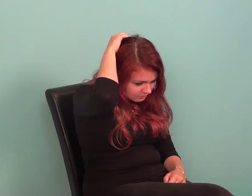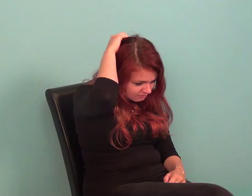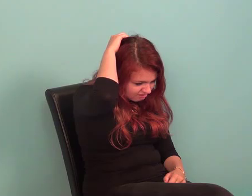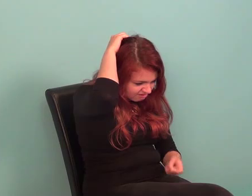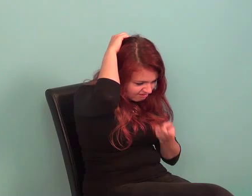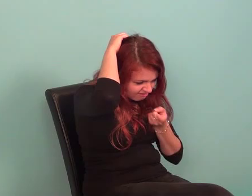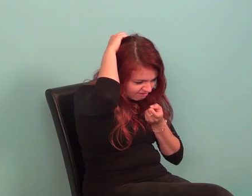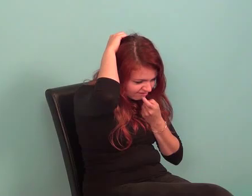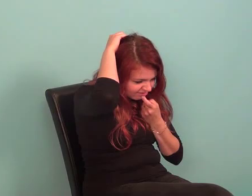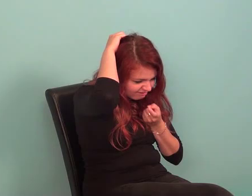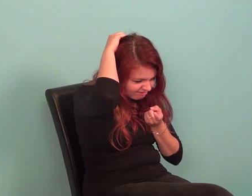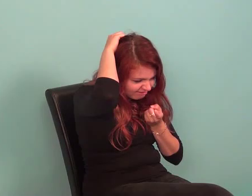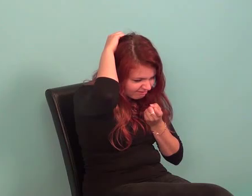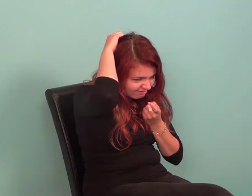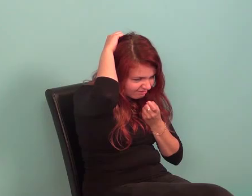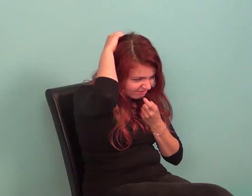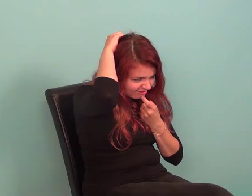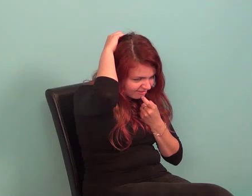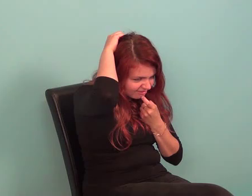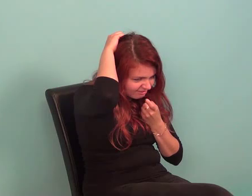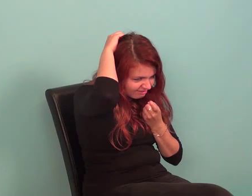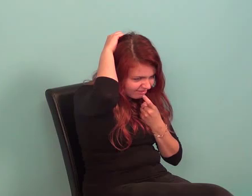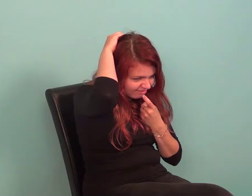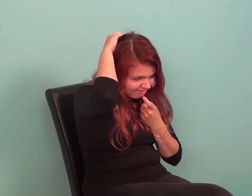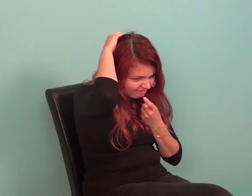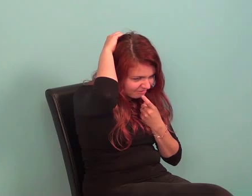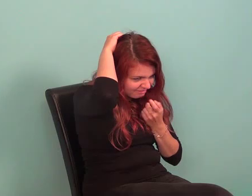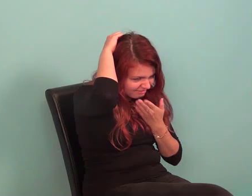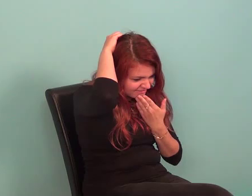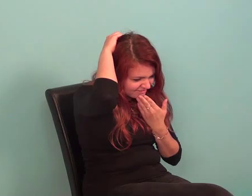Co to jest?